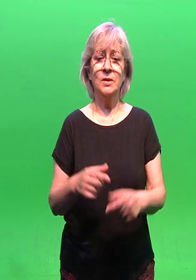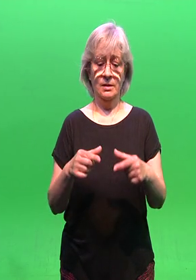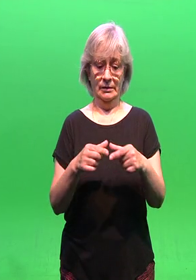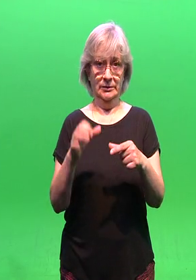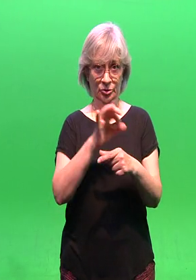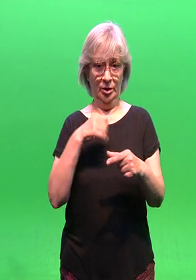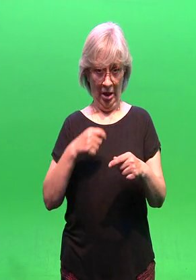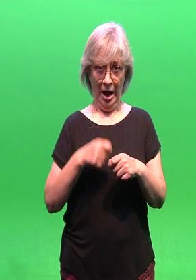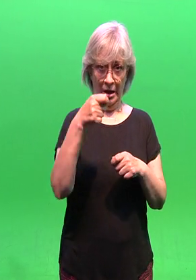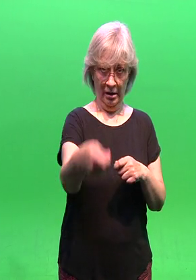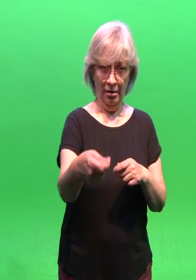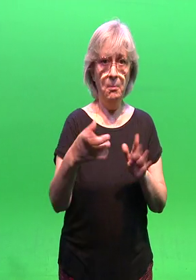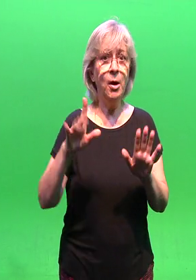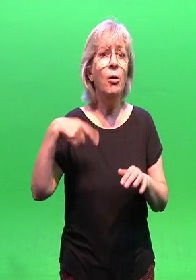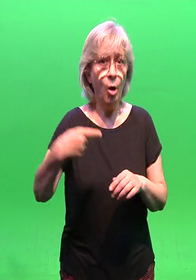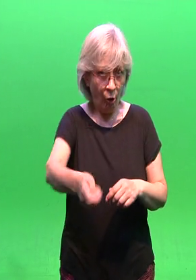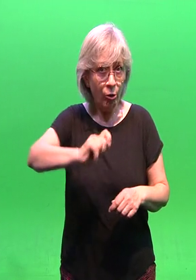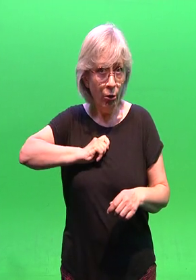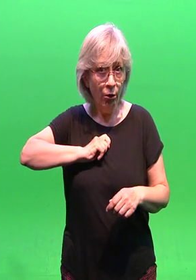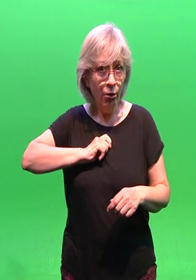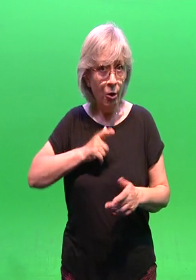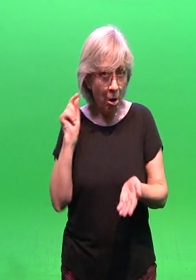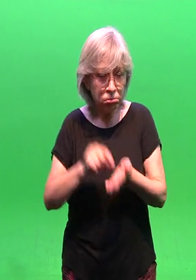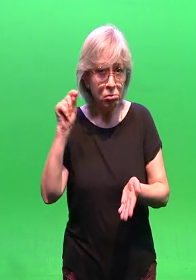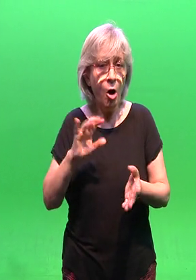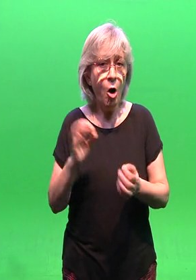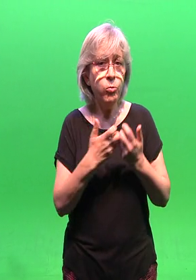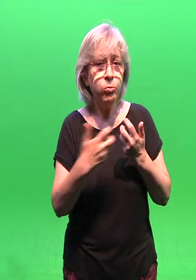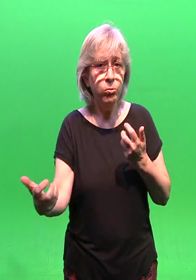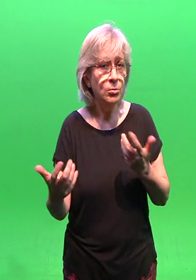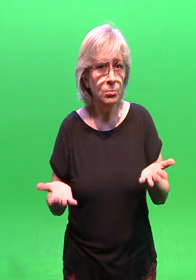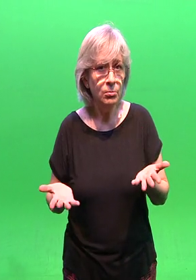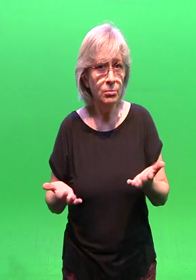Et dono la targeta sanitària, però després me la tornes, no? Serà ràpid o trigaràs molt?